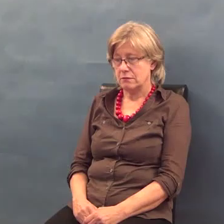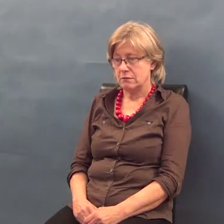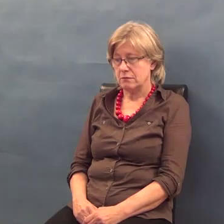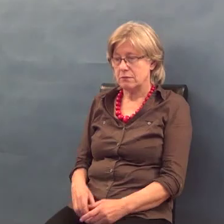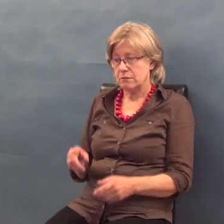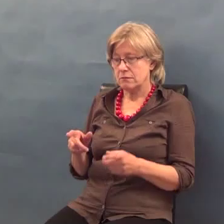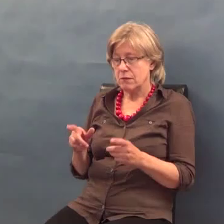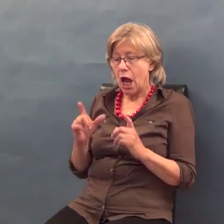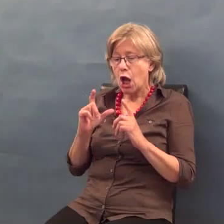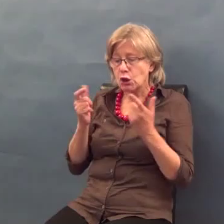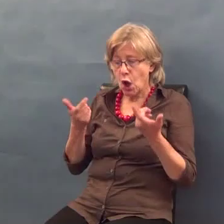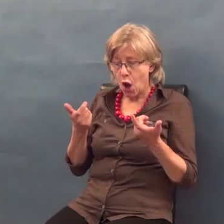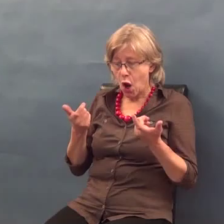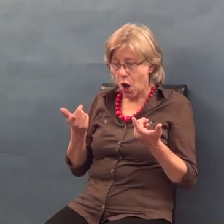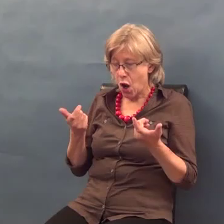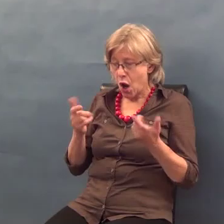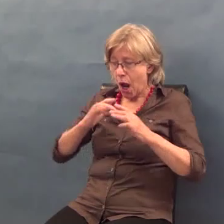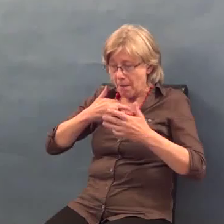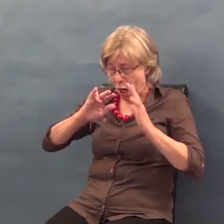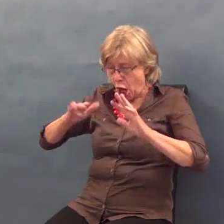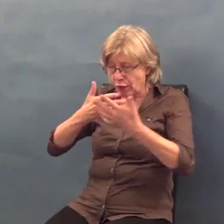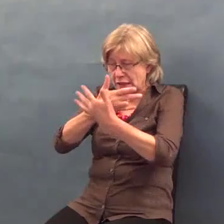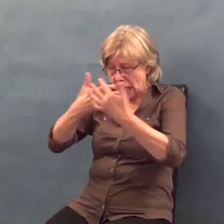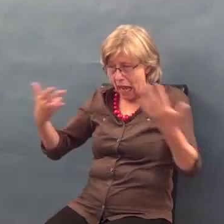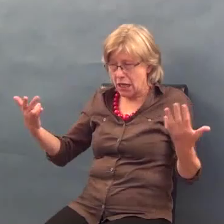Co to jest? Jest chronione siatką.